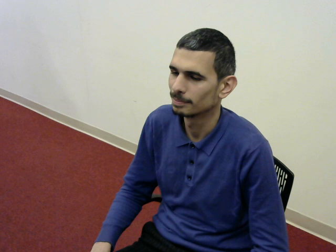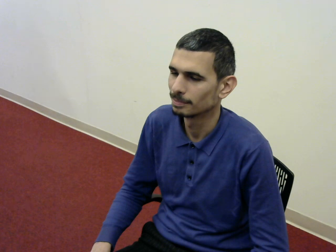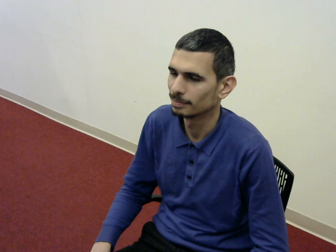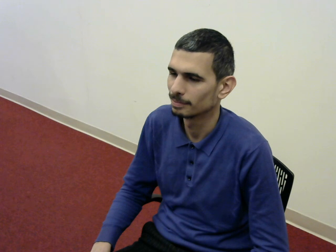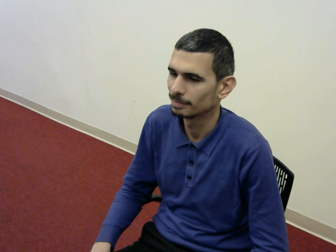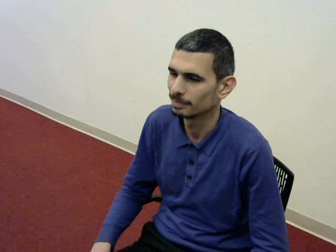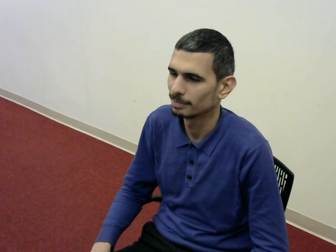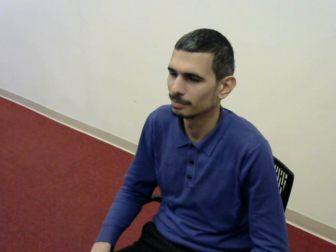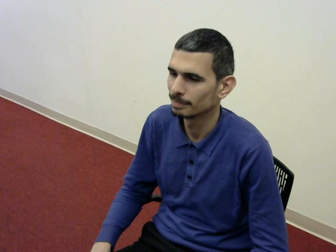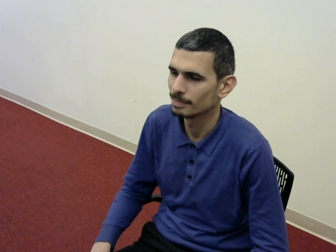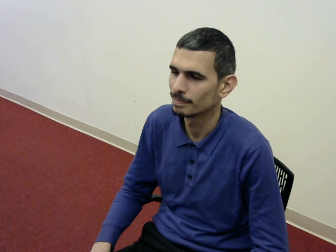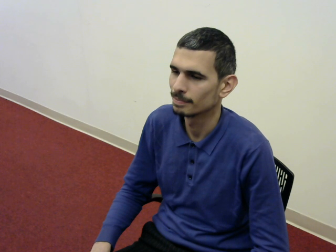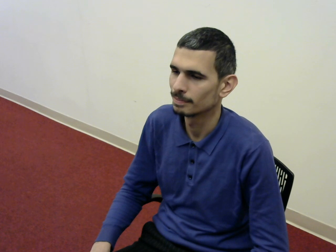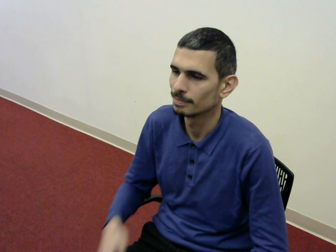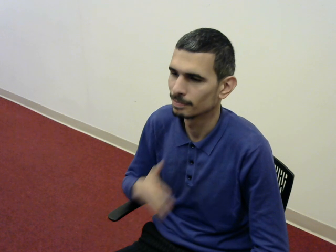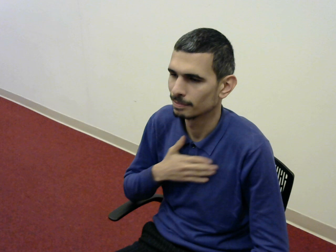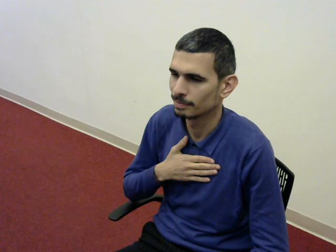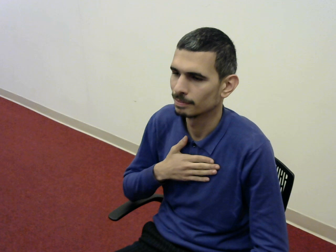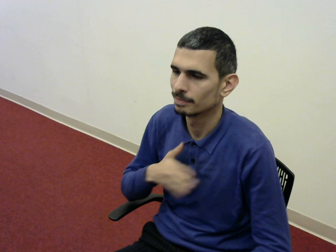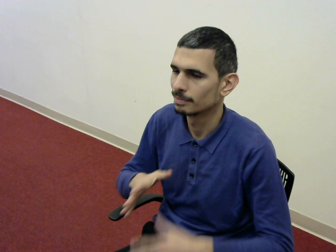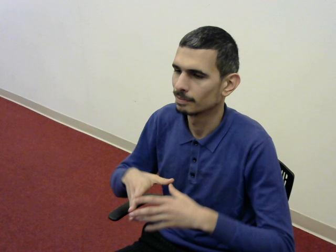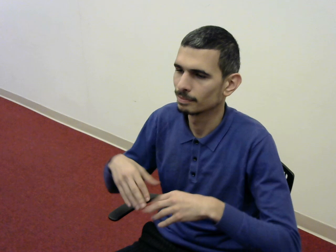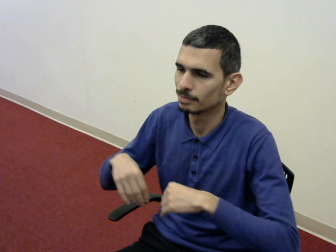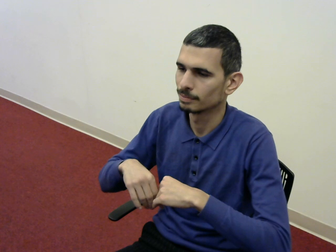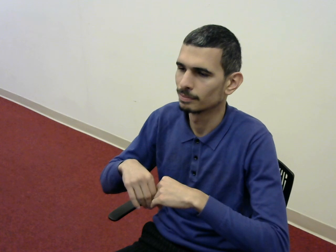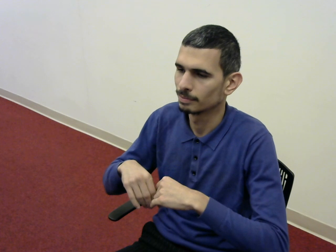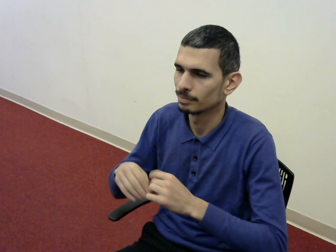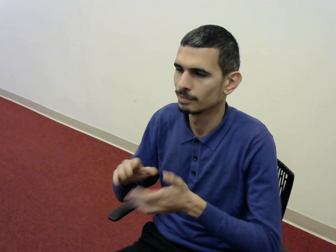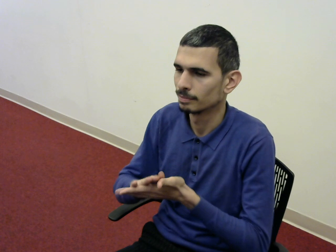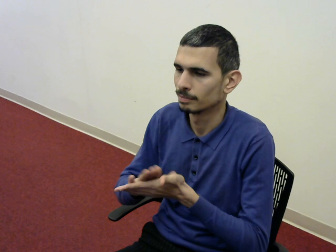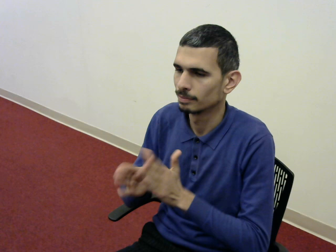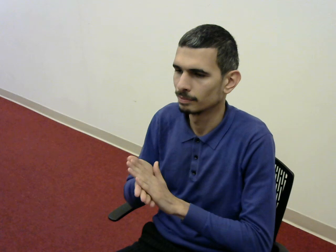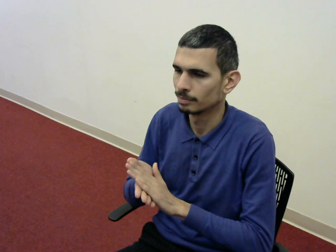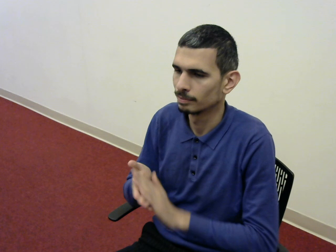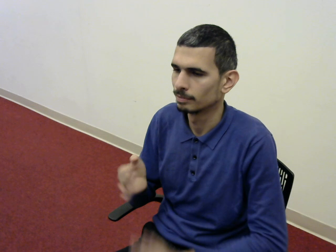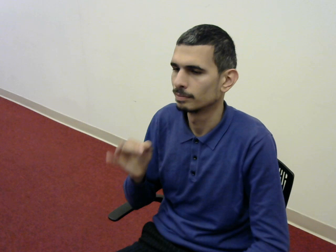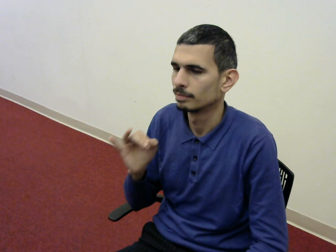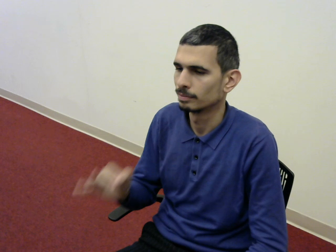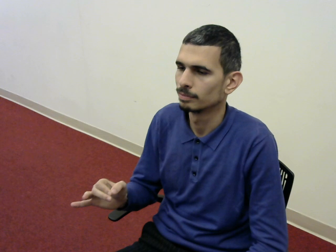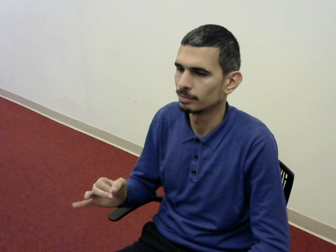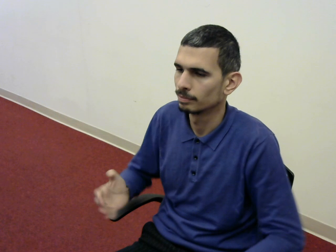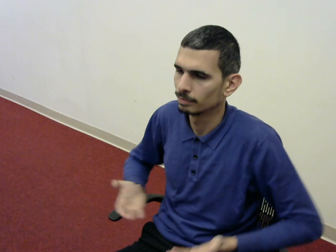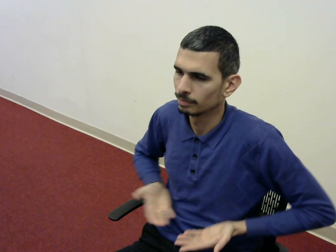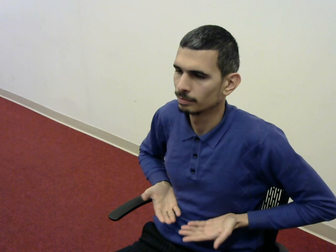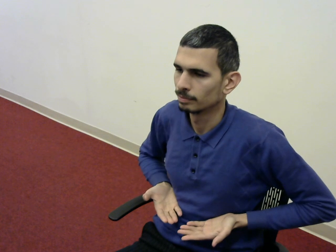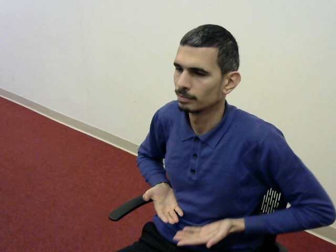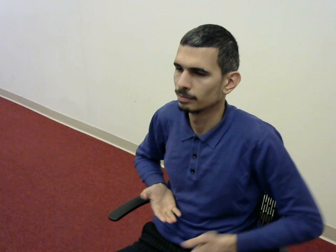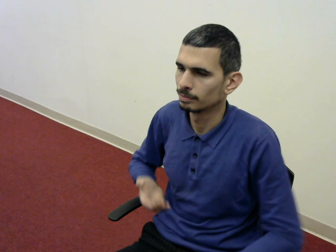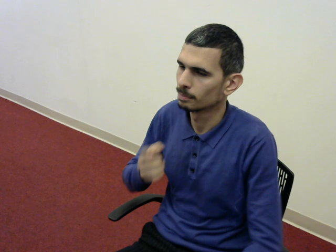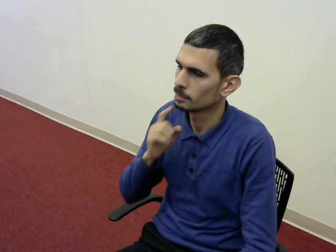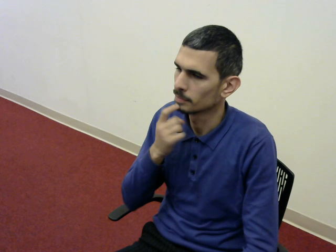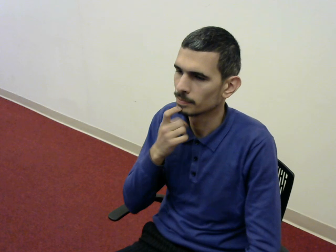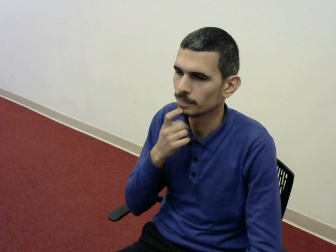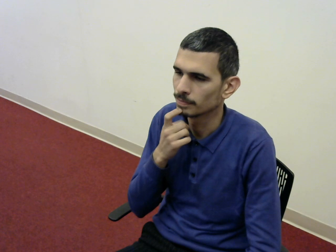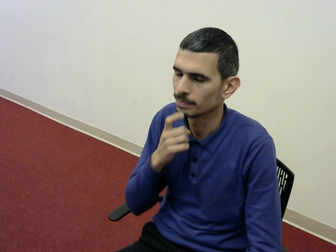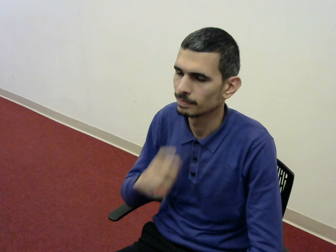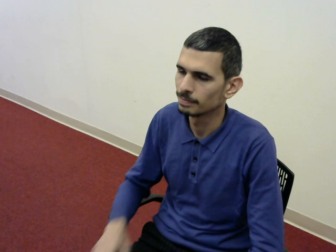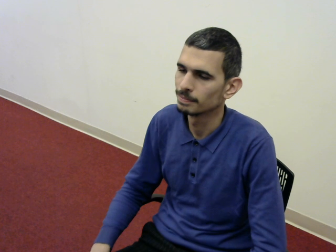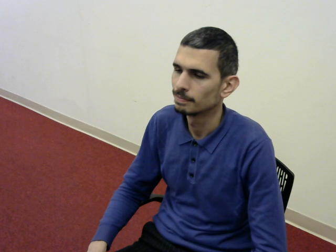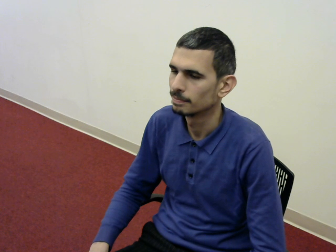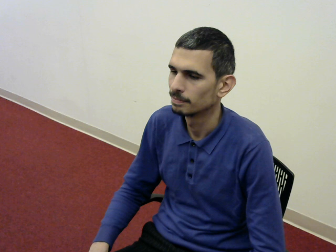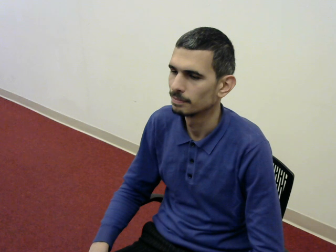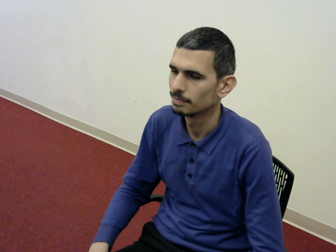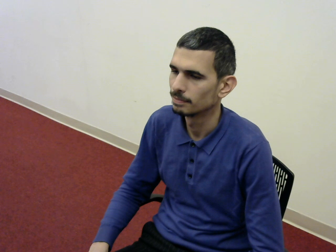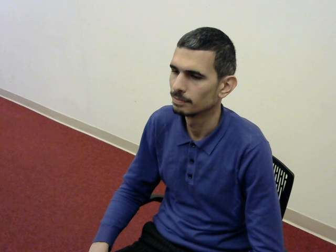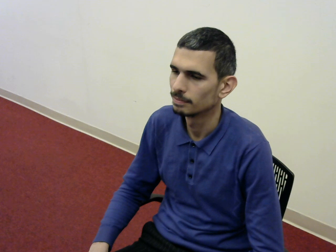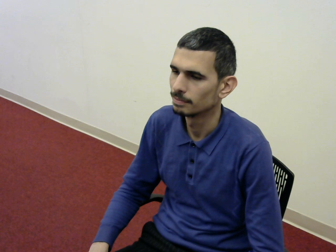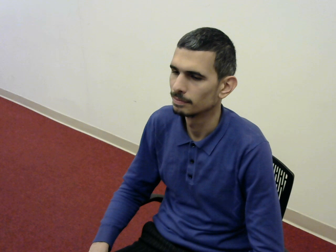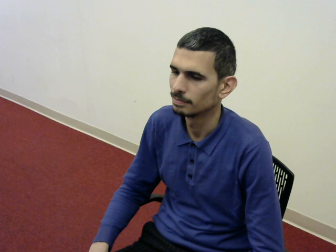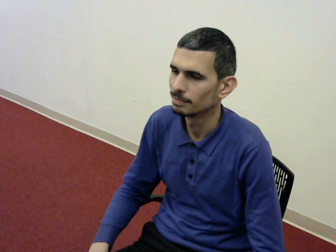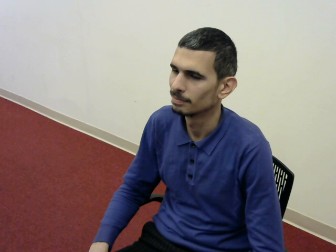Mənim ailəmin vəziyyəti yaxşı deyil, yaşamaq çətindir